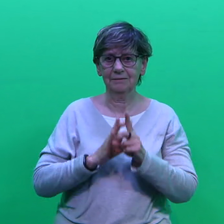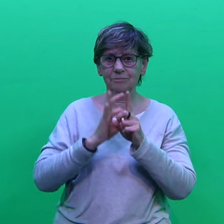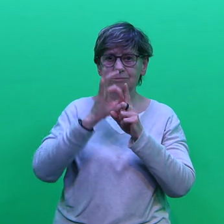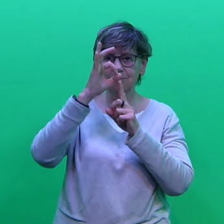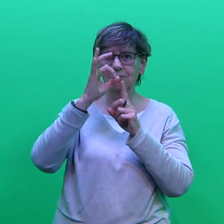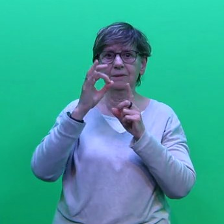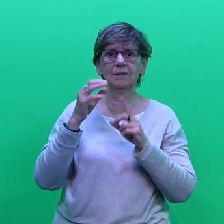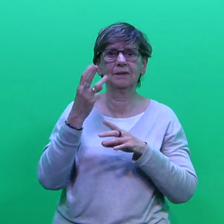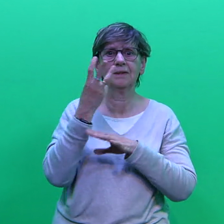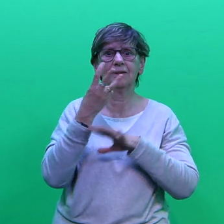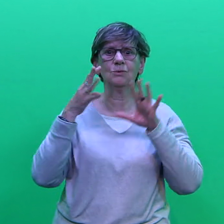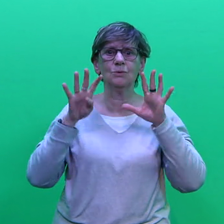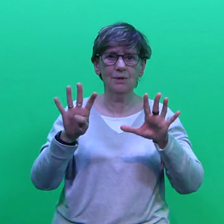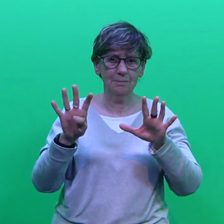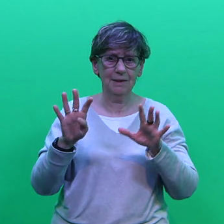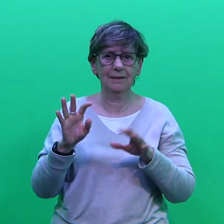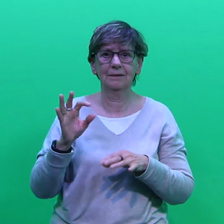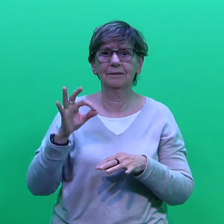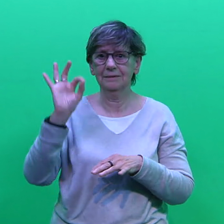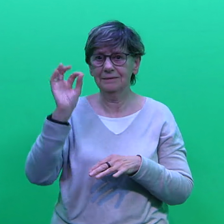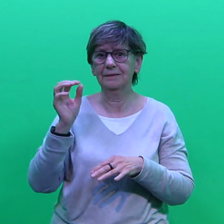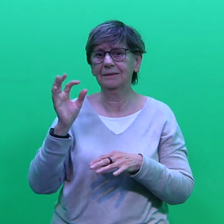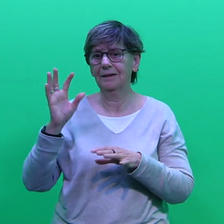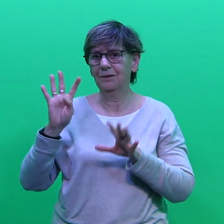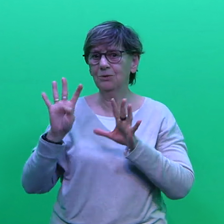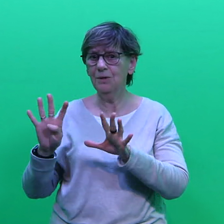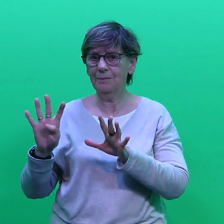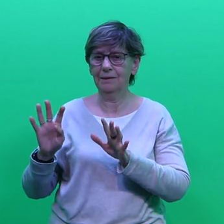Trenta-nou coma nou graus.